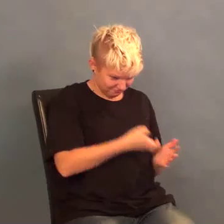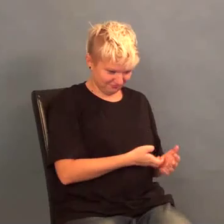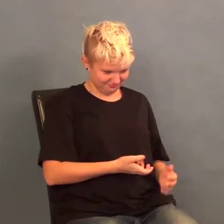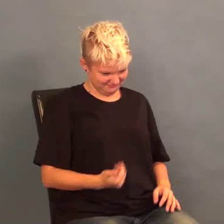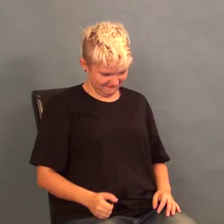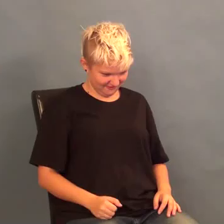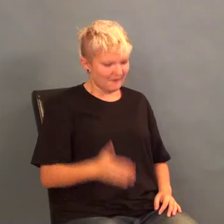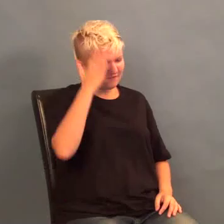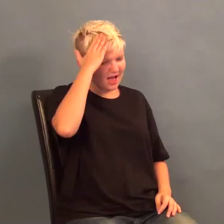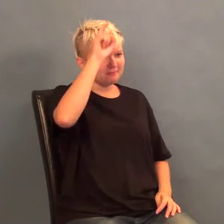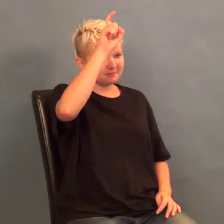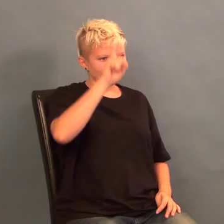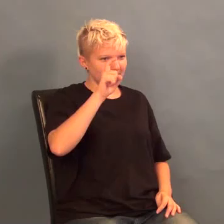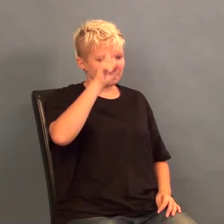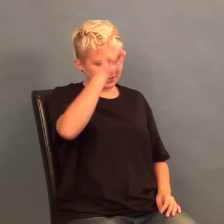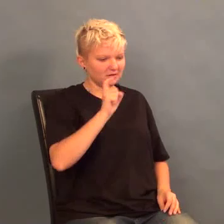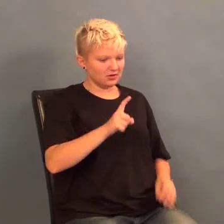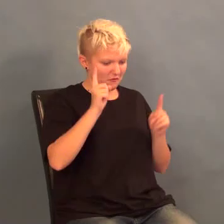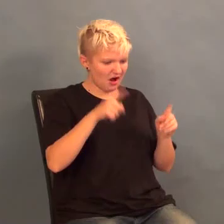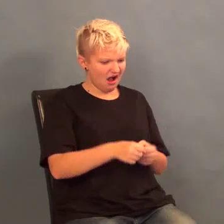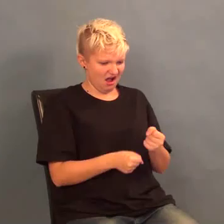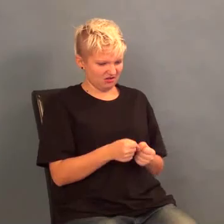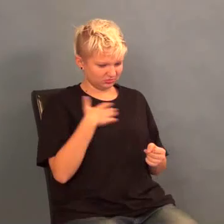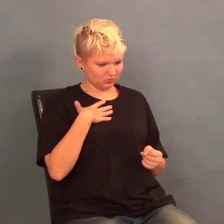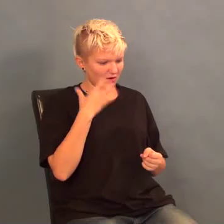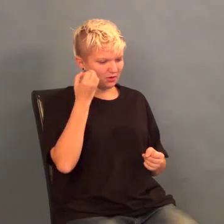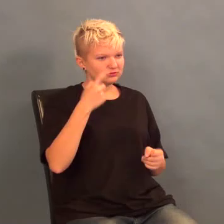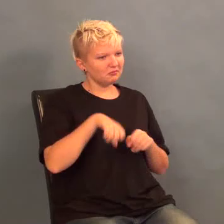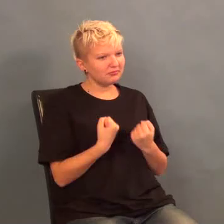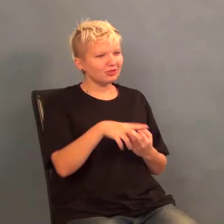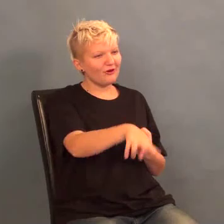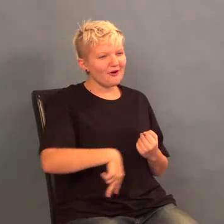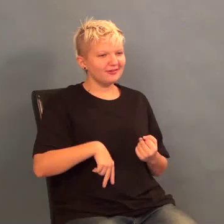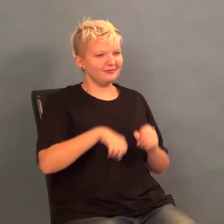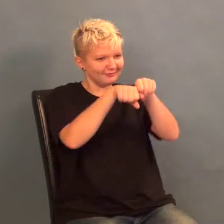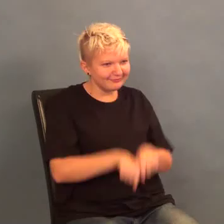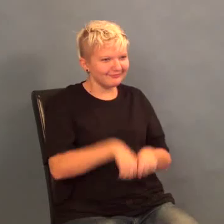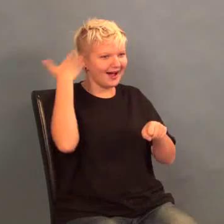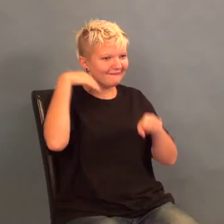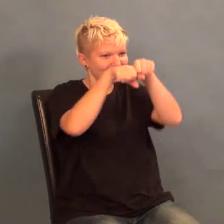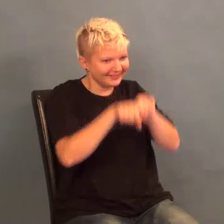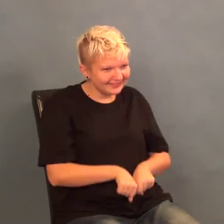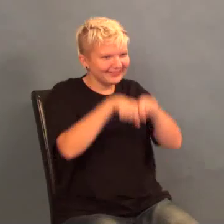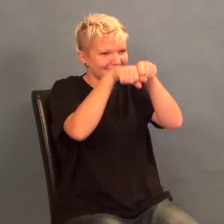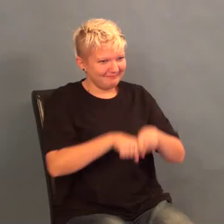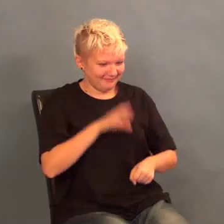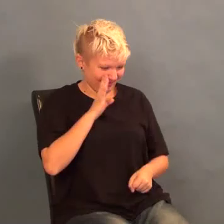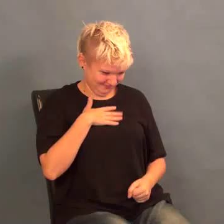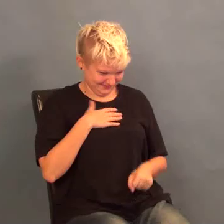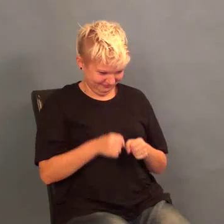Wiem co to jest ten wykrzyknik. Mnie się wydaje, że pociąg jest zepsuty i jedzie drezyna, tak jak dawniej. Więc może to o to chodzi w tym znaku, że pokazany jest człowiek trzymający kierownicę.